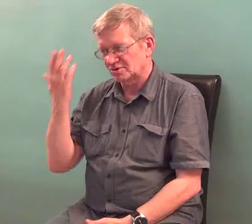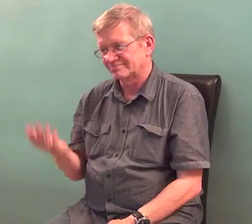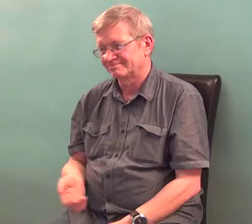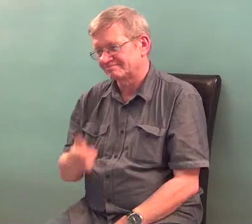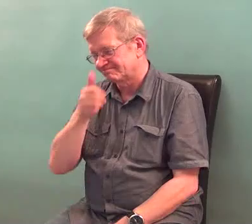Nie mogę.